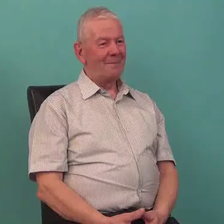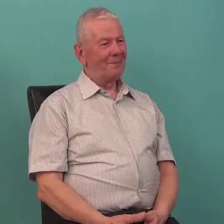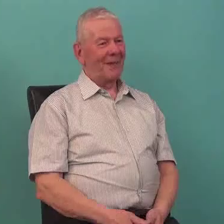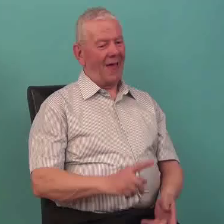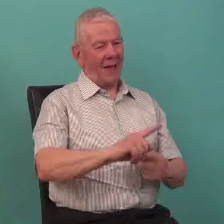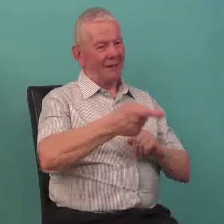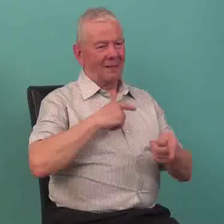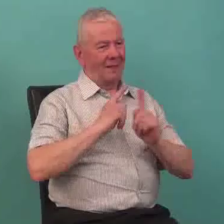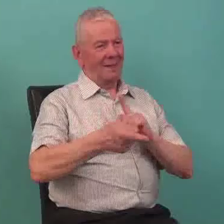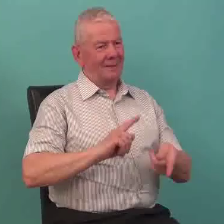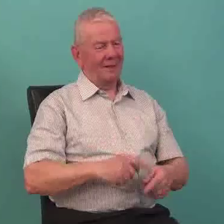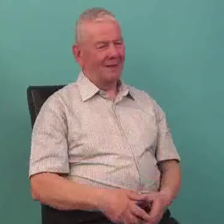Zamieniamy się.